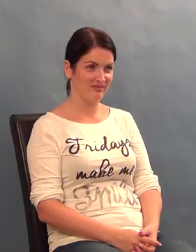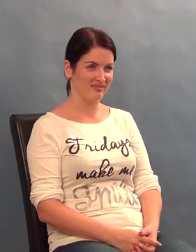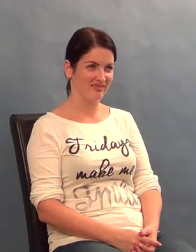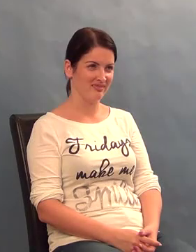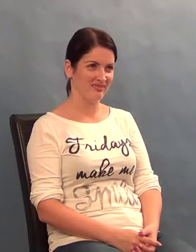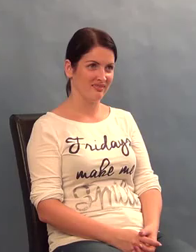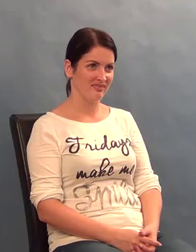Duża myszka się boi.